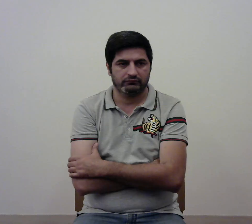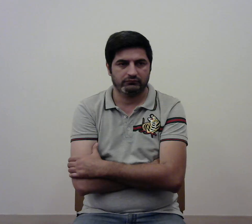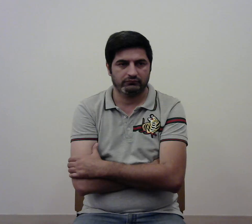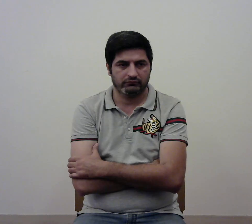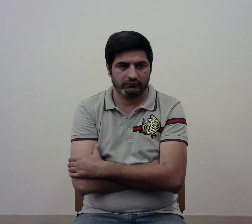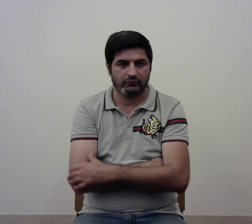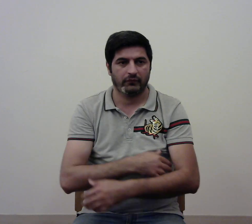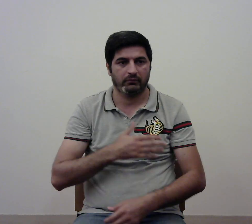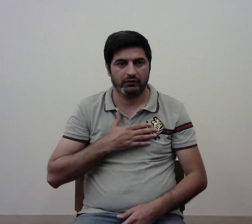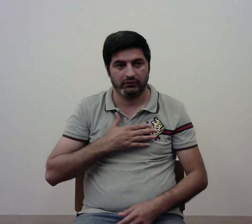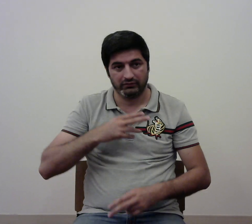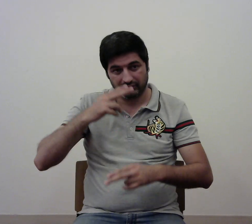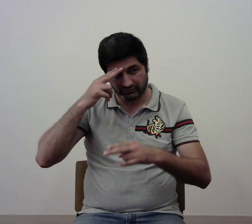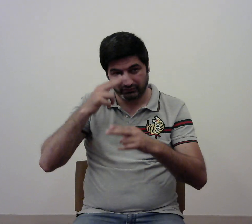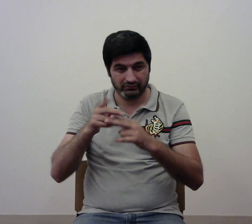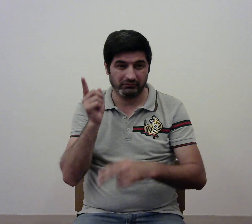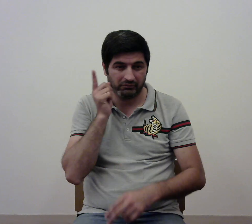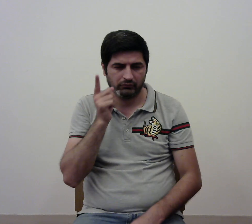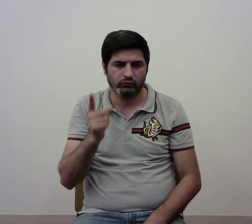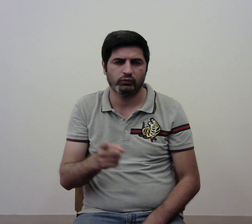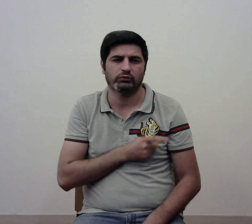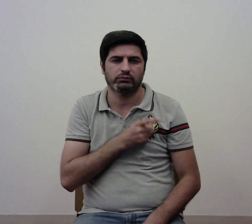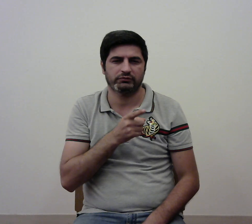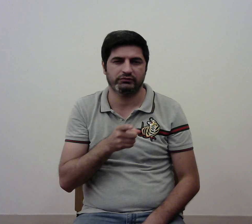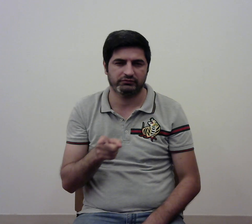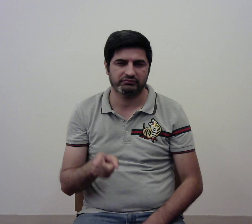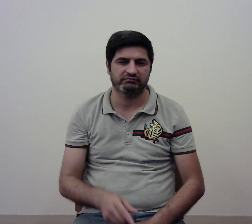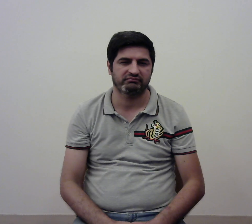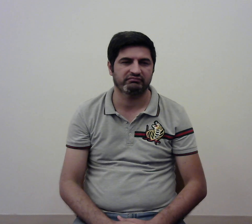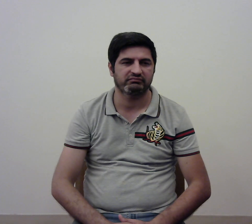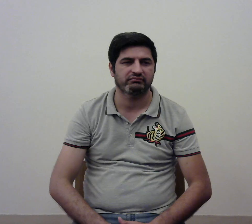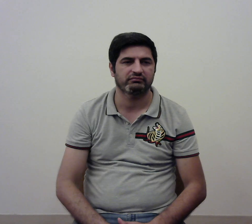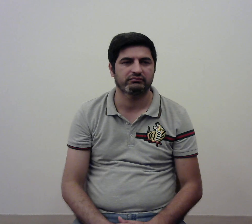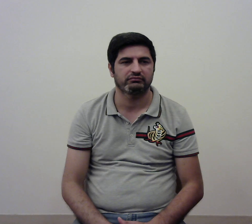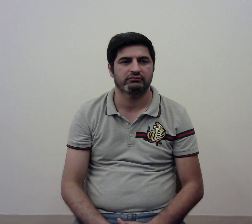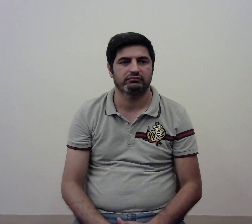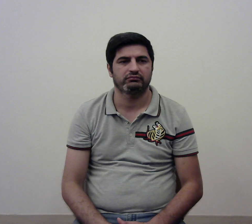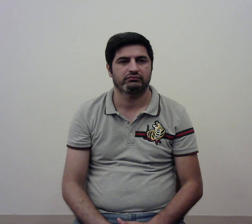Mənim qardaşım telefon ustasıdır